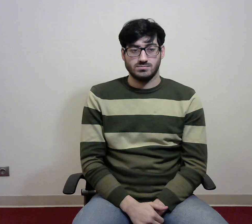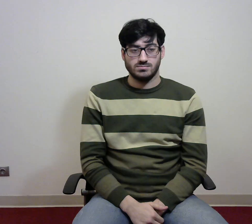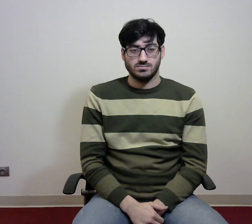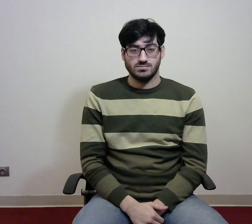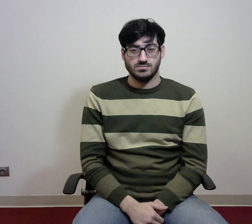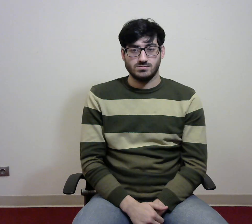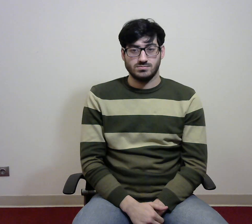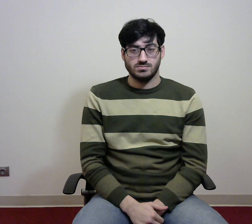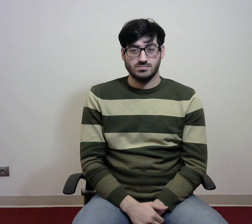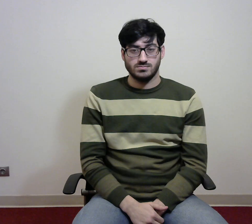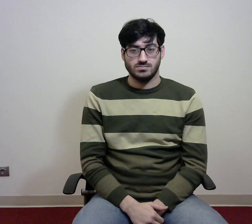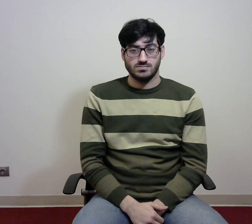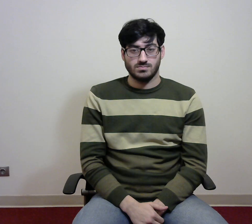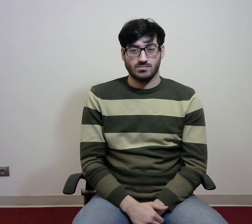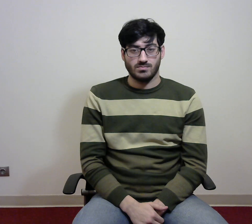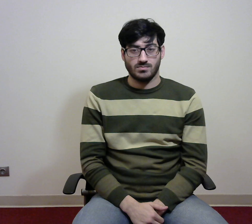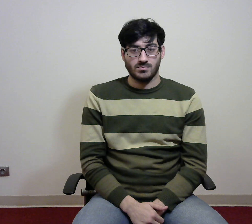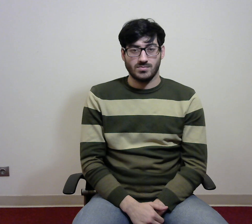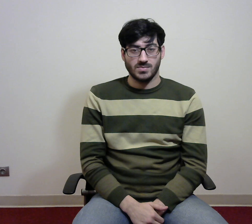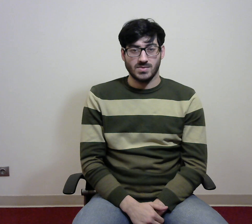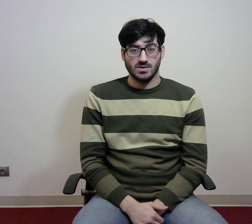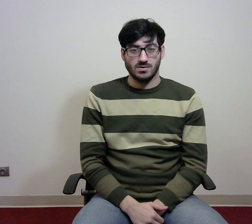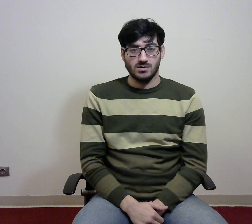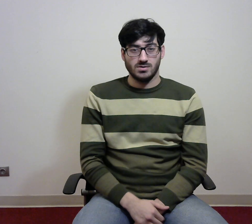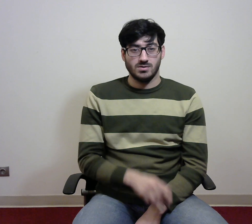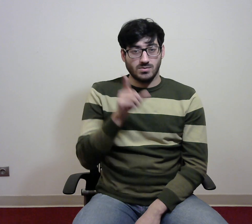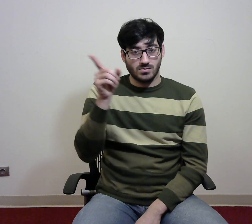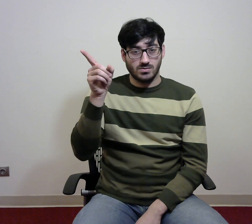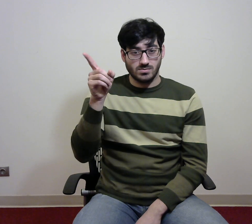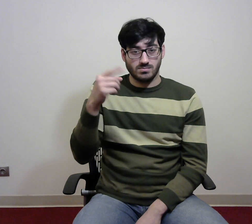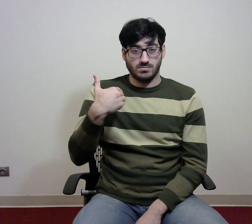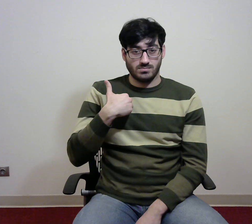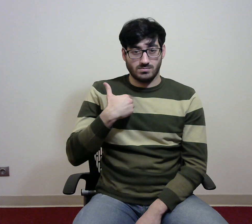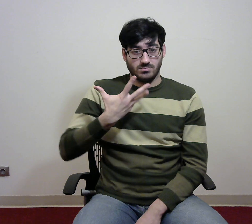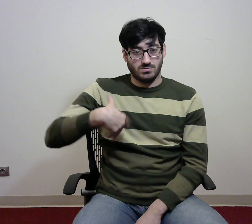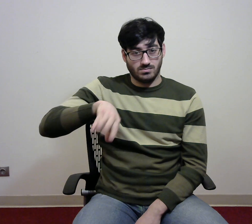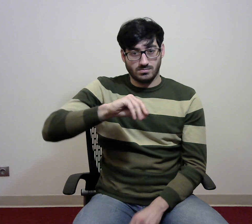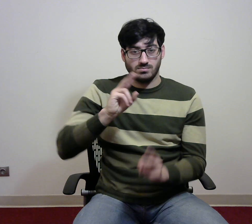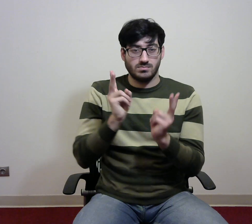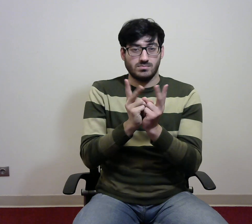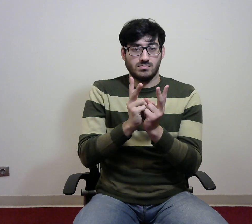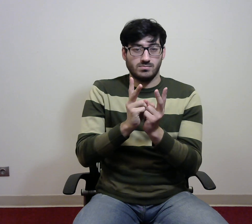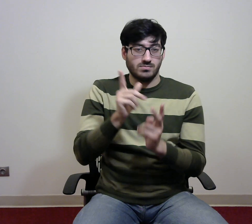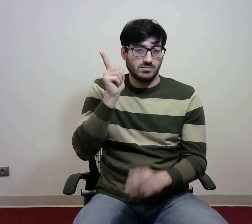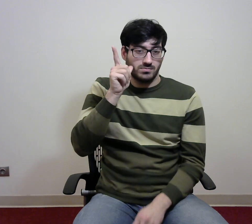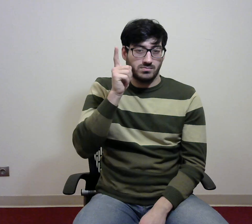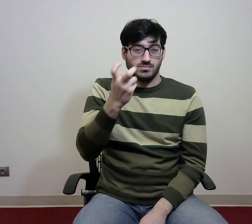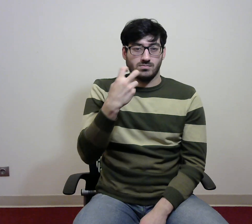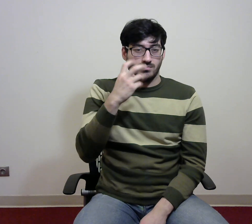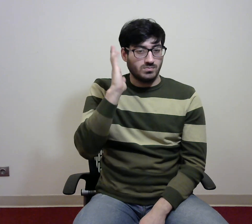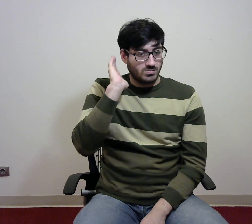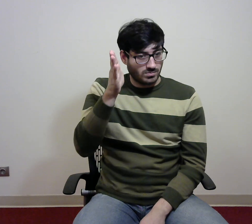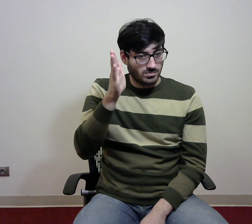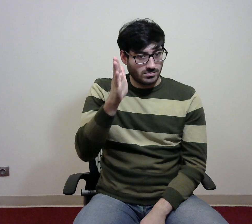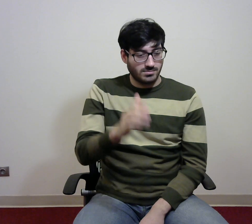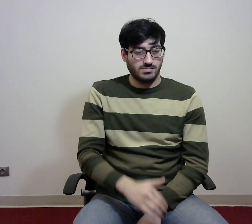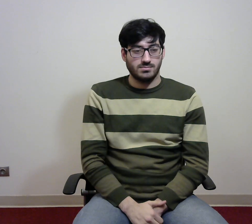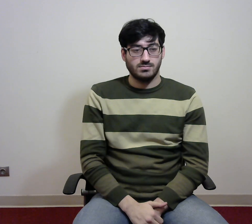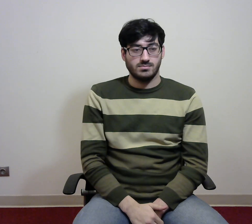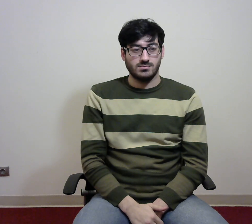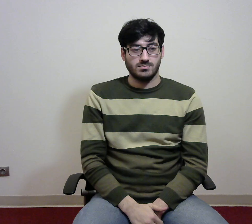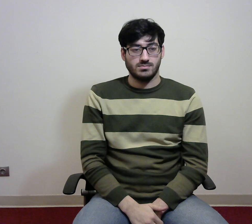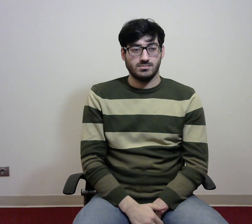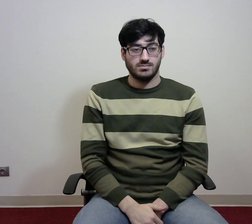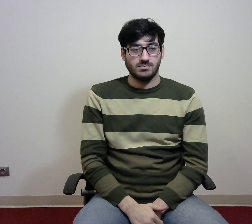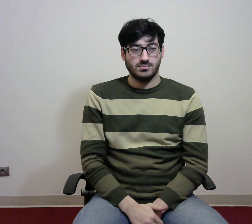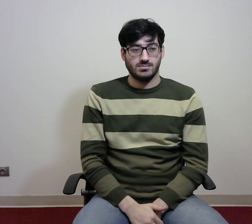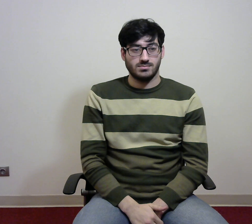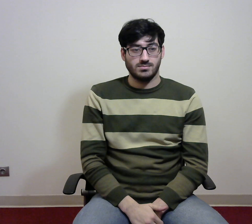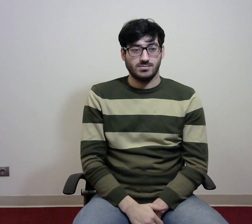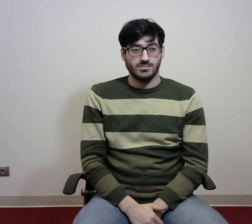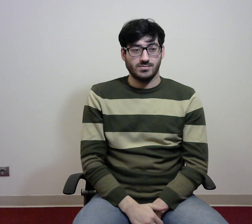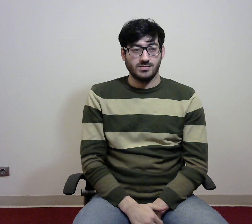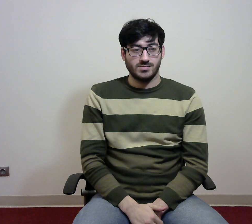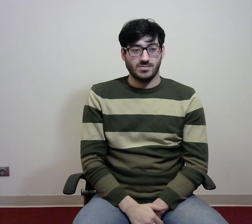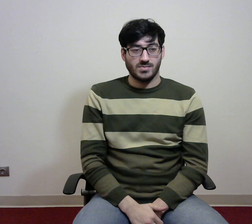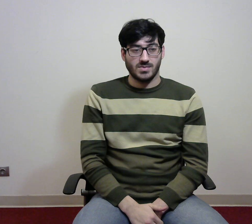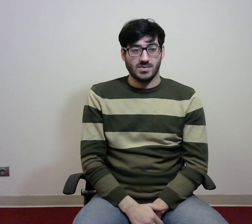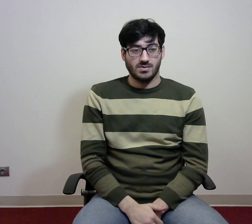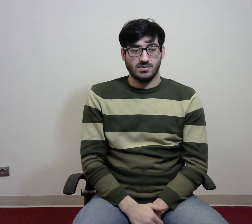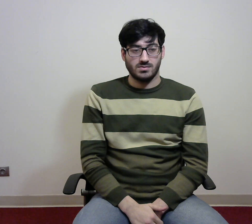O, bizi görməyə birisigün gələcək